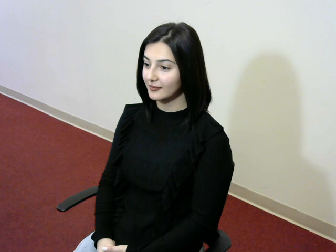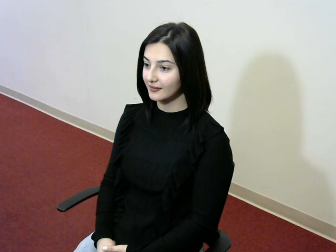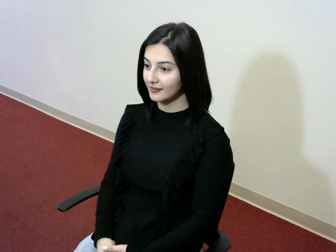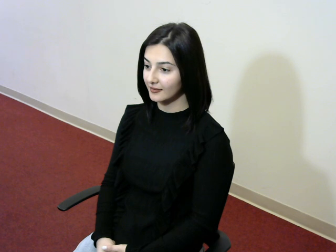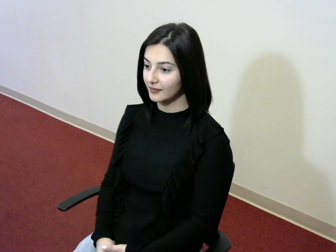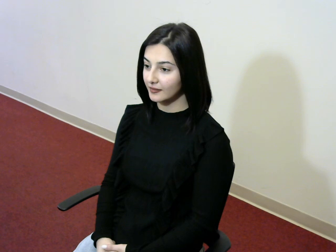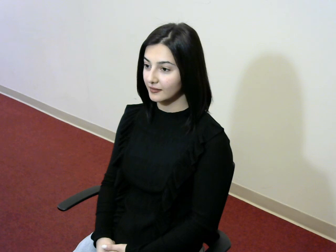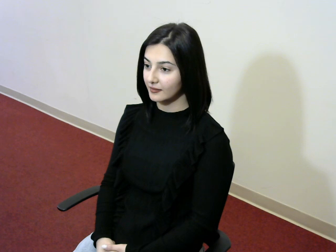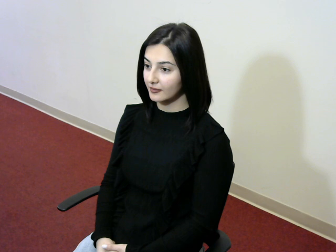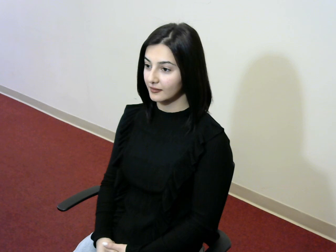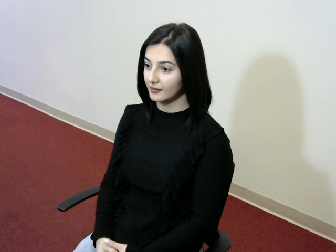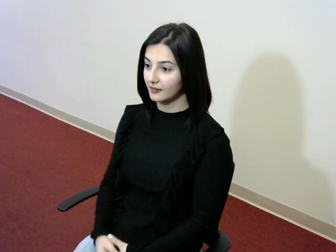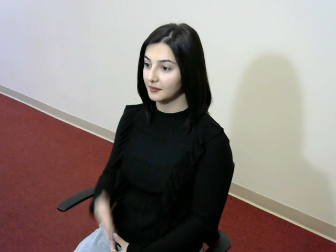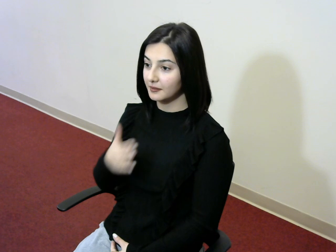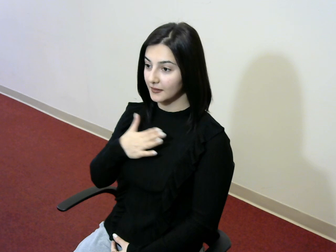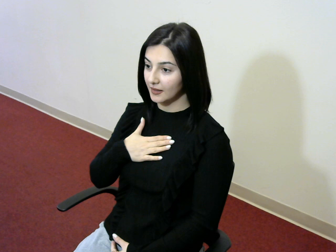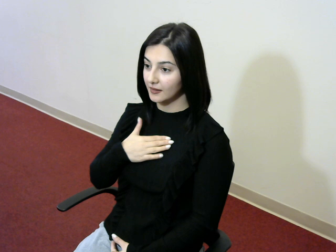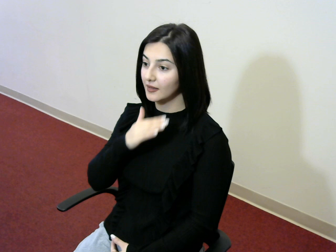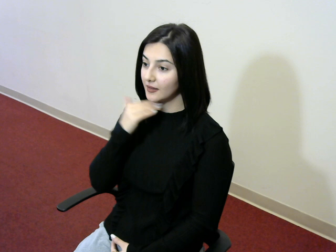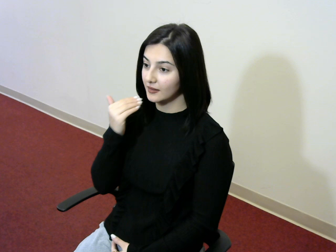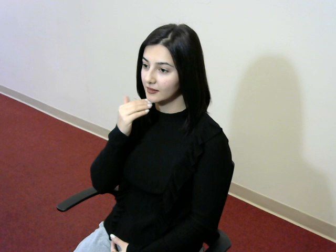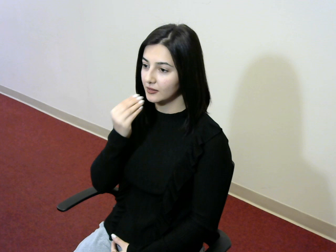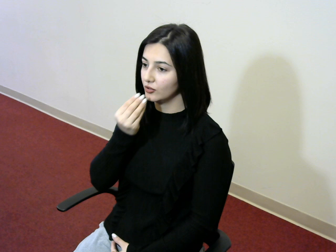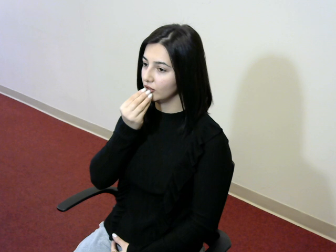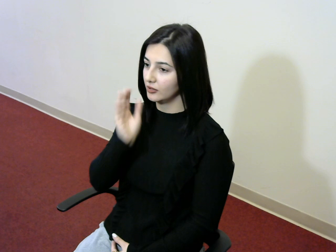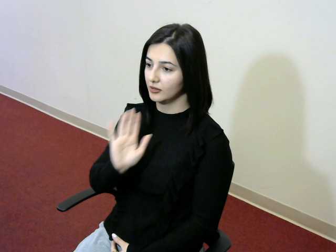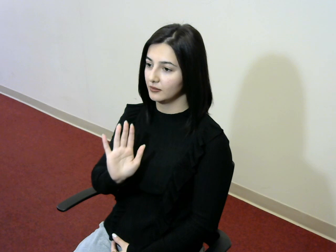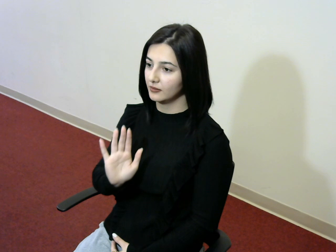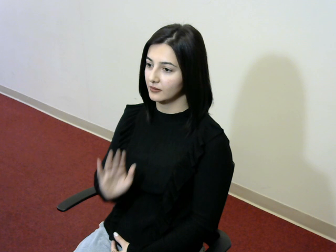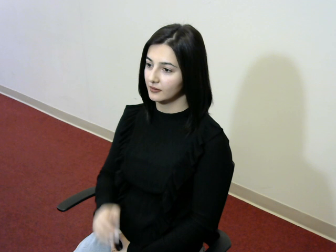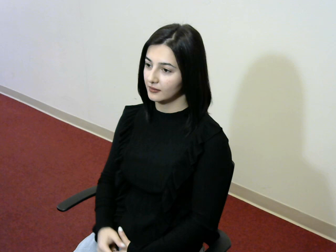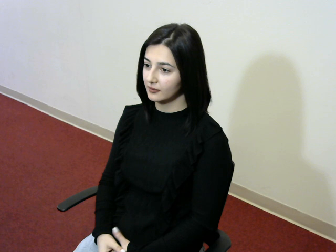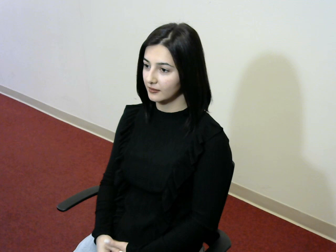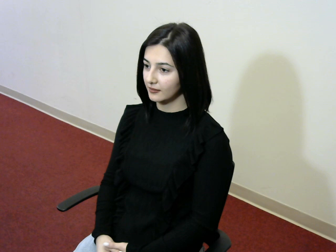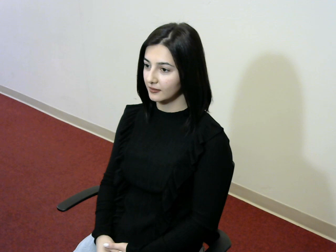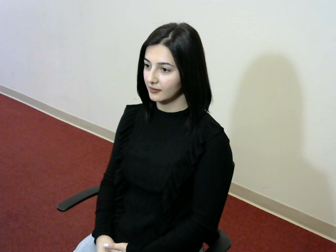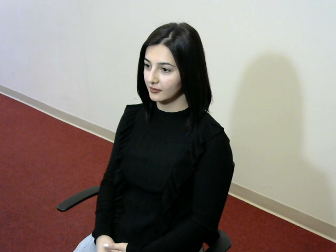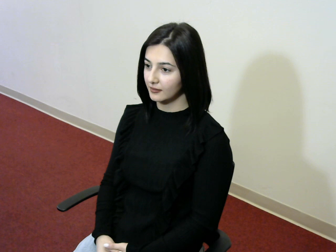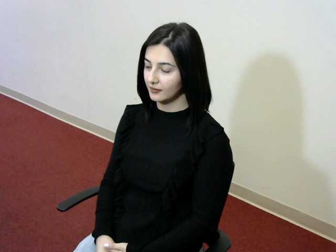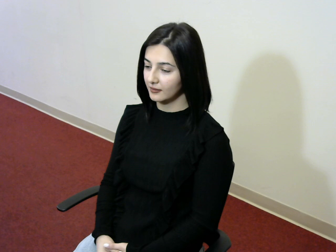Mən ət yemirəm